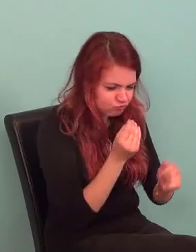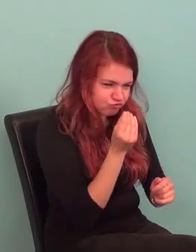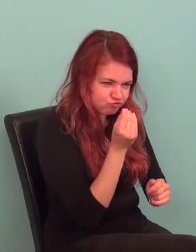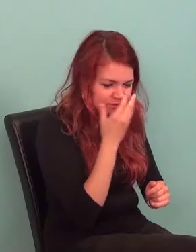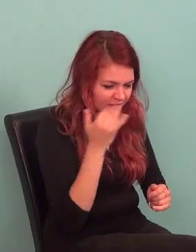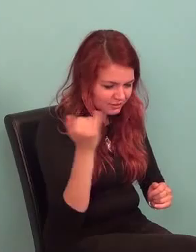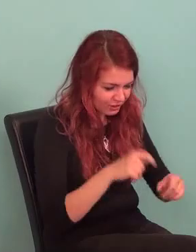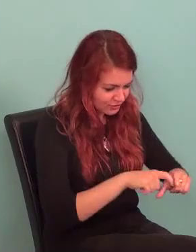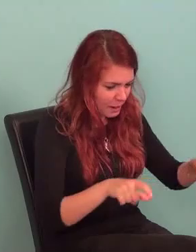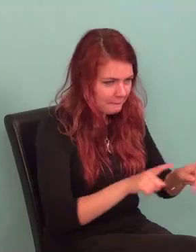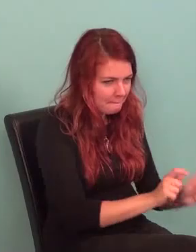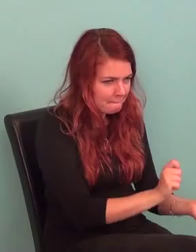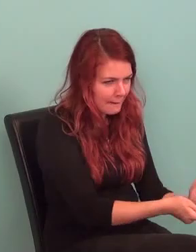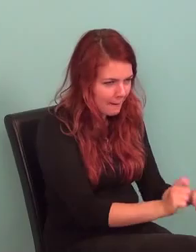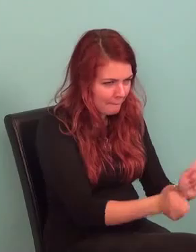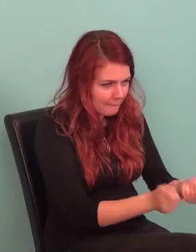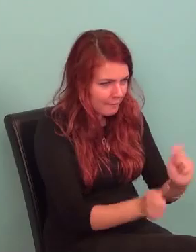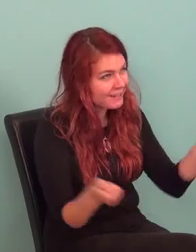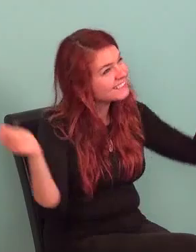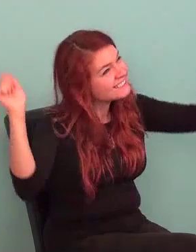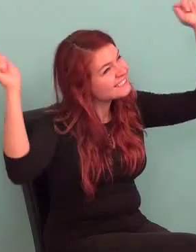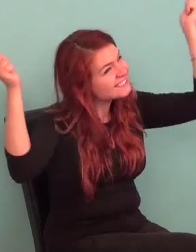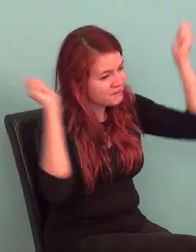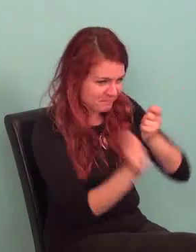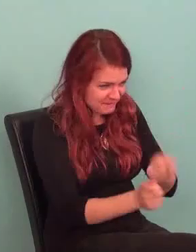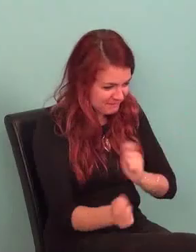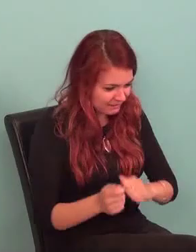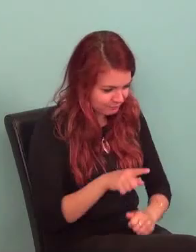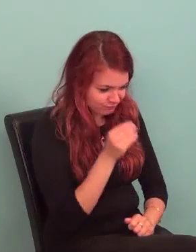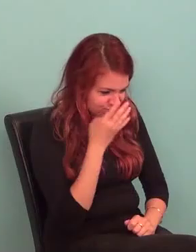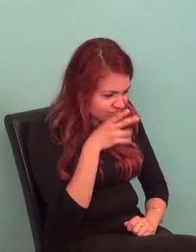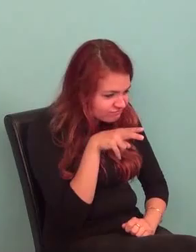Dziewczyna z pięknymi ustami, miś z długimi rzęsami stawia miskę na stole.